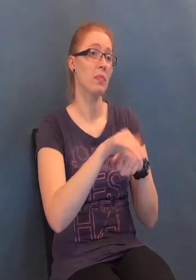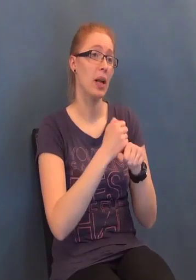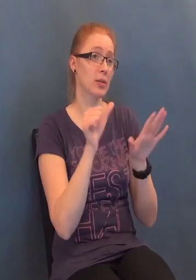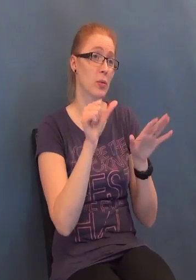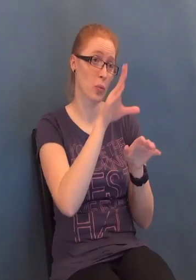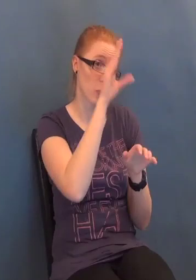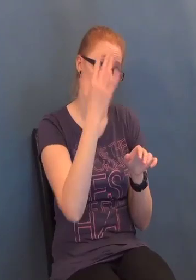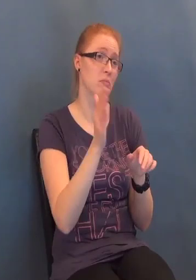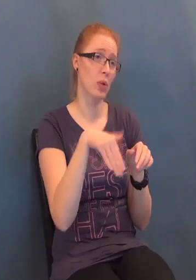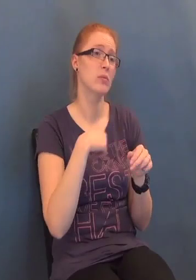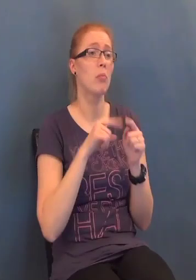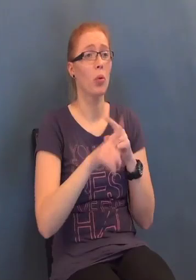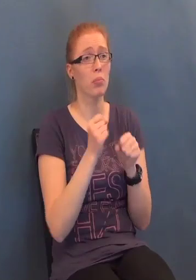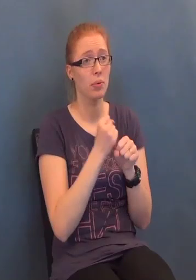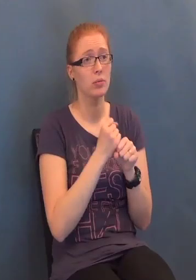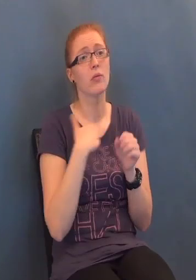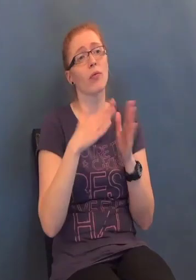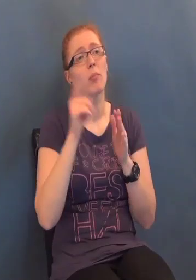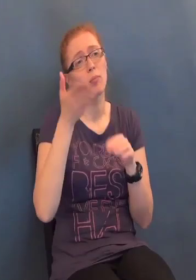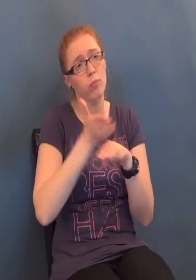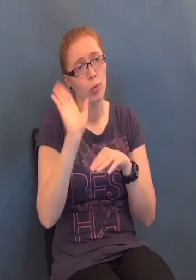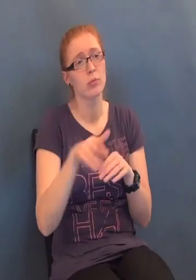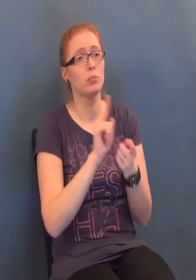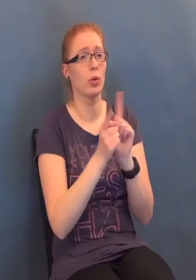Kończę pracę o szóstej, a ty, jeżeli chcesz to po pracy, mogę późno wrócić do domu.